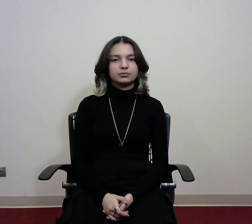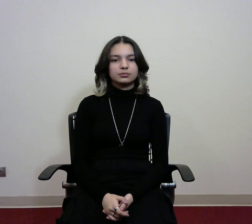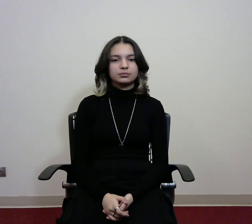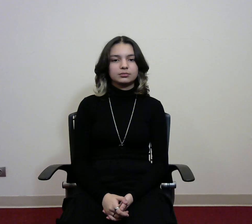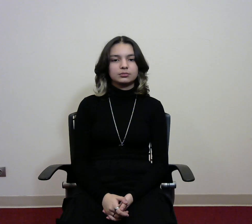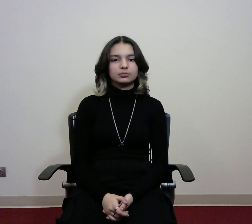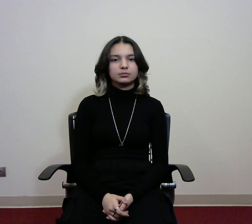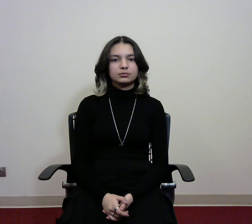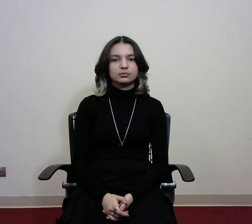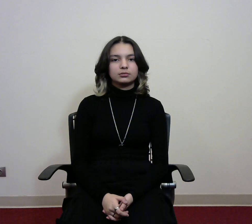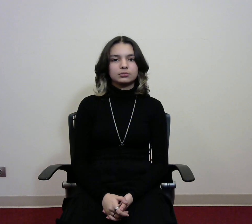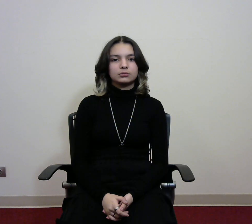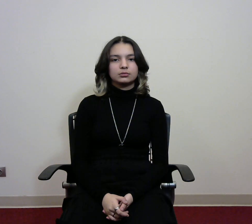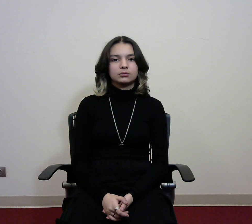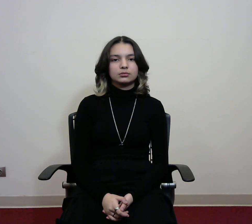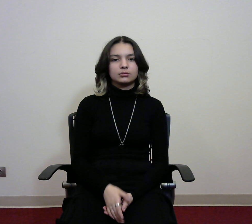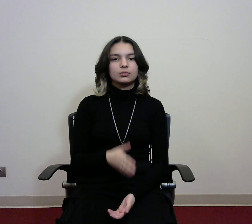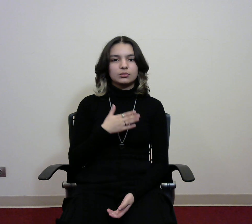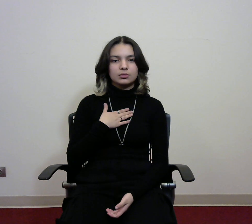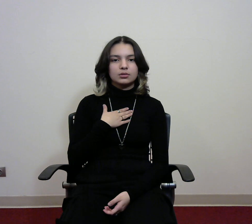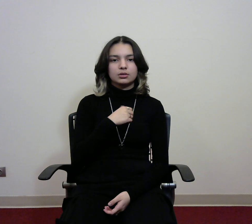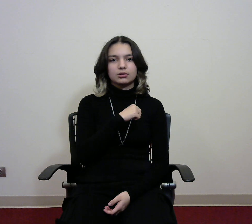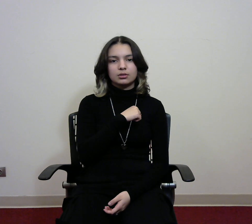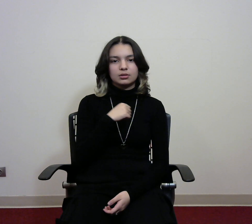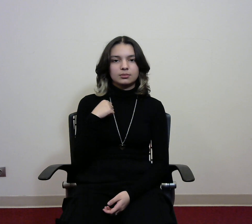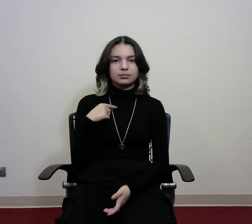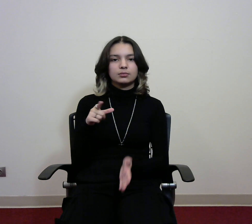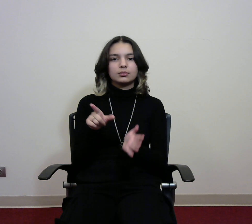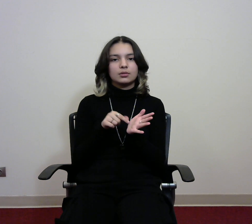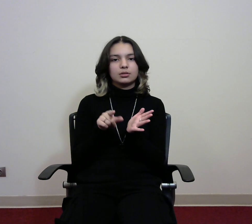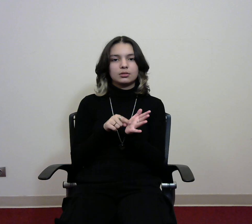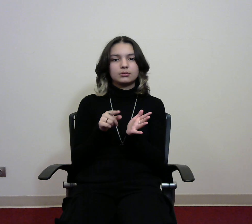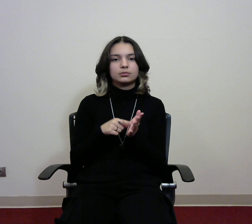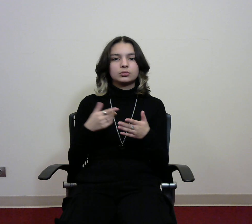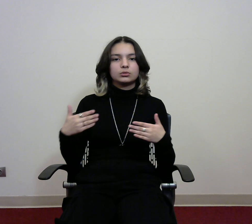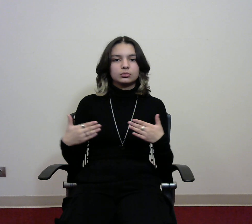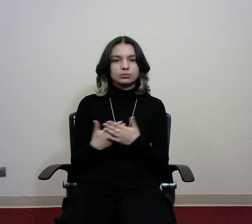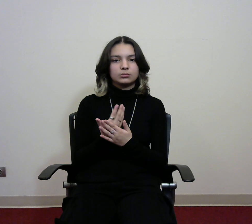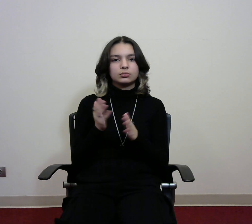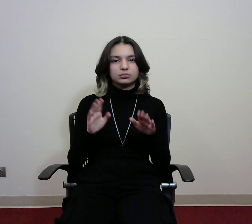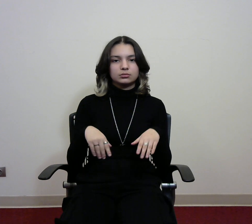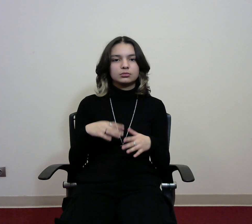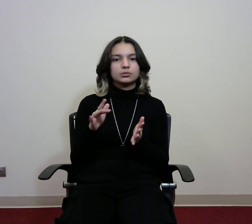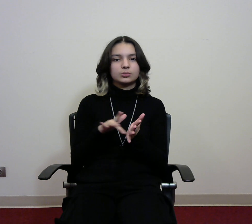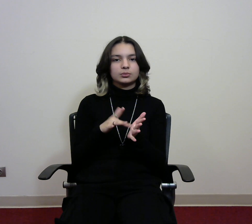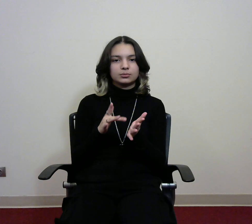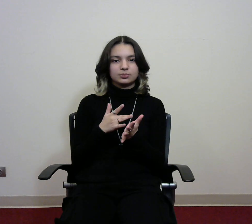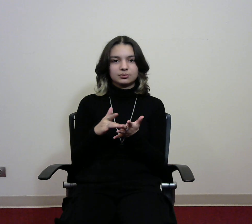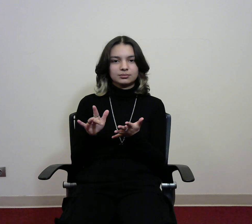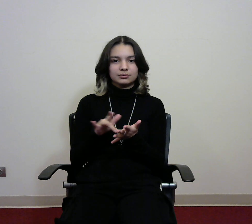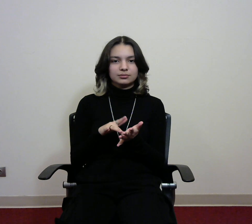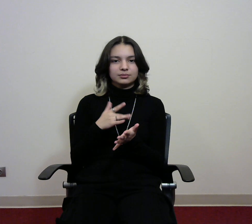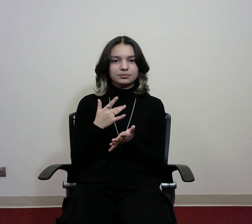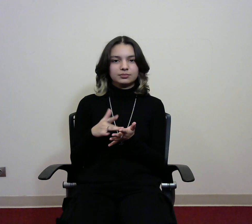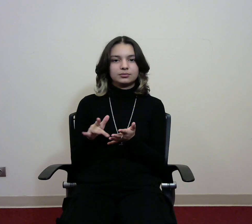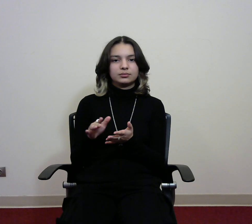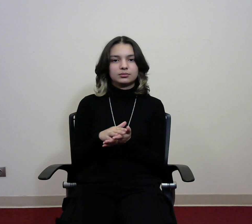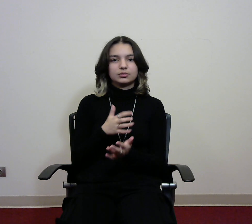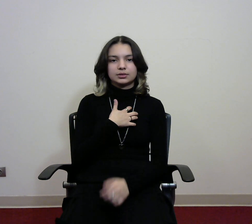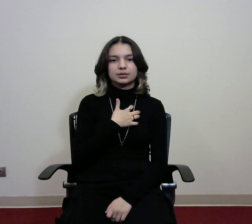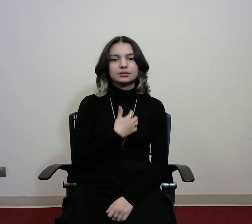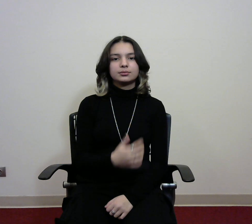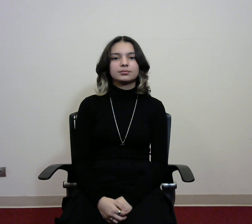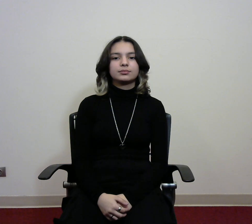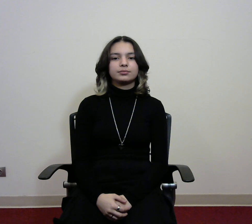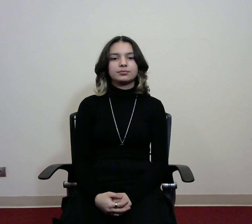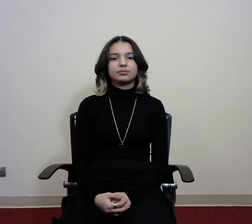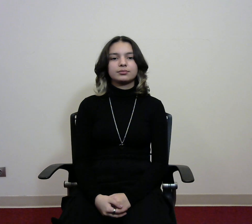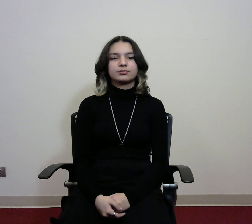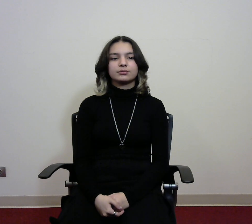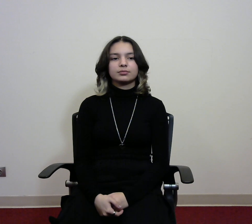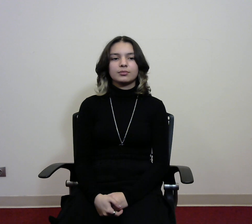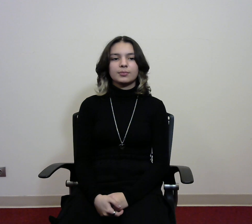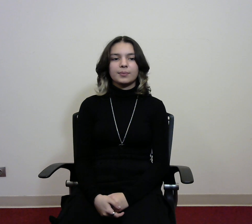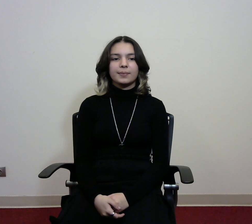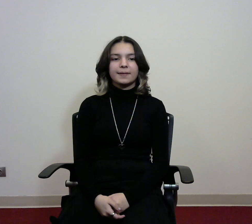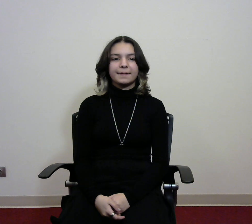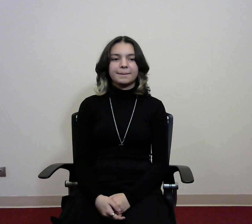Mən öz pensiyamı yenidən hesablatdırmaq istəyirəm